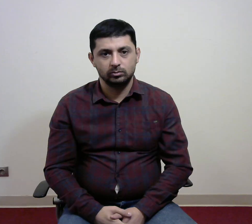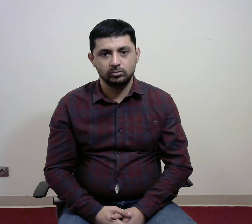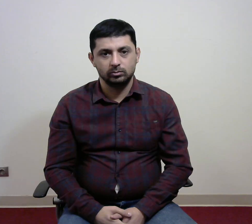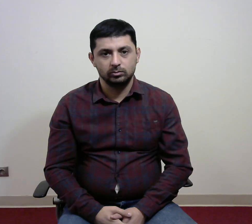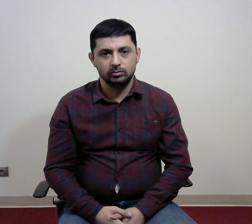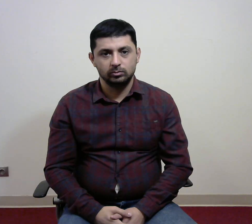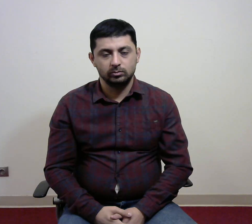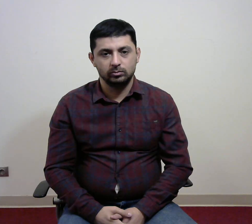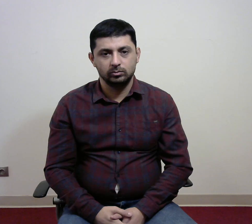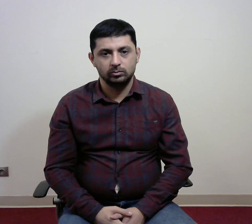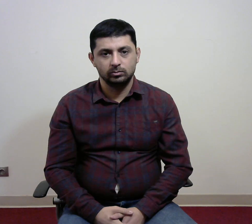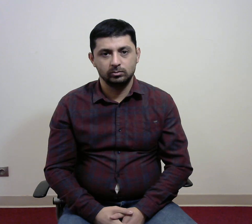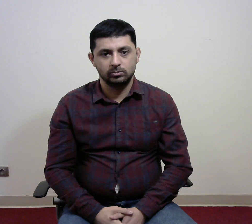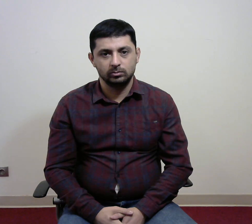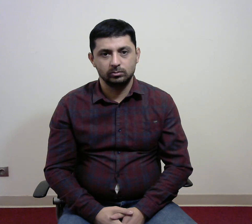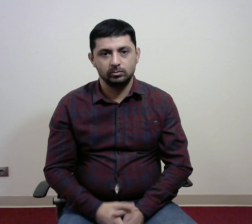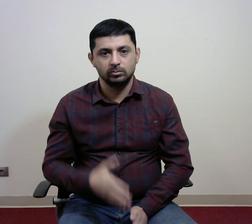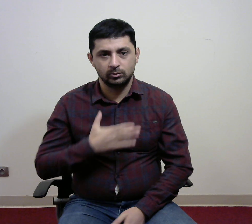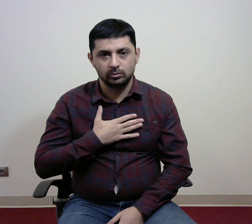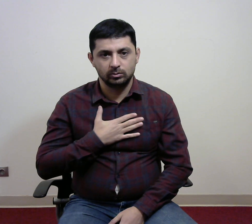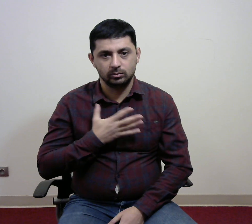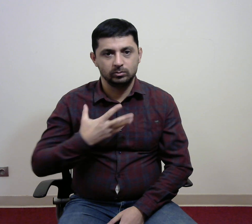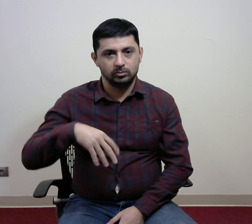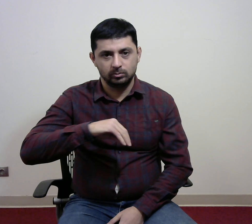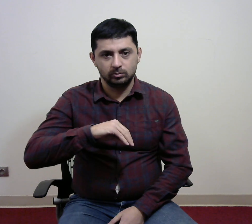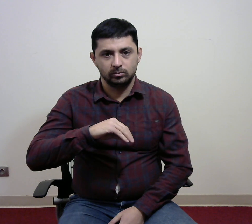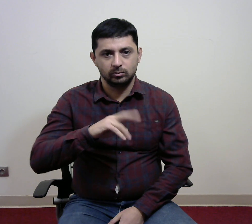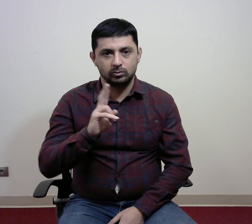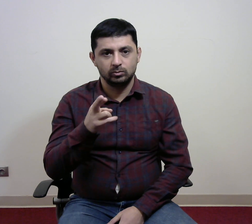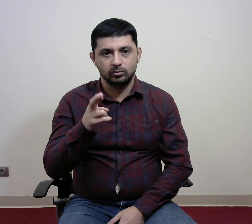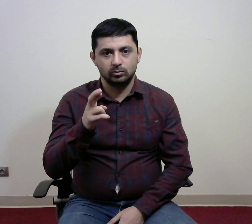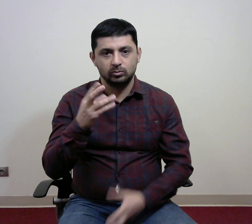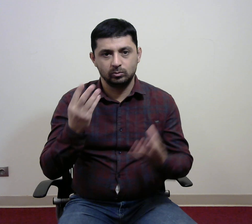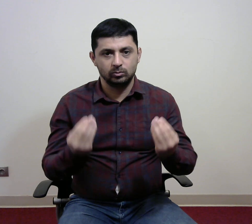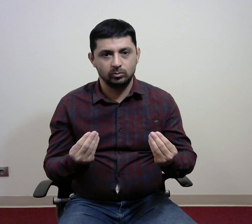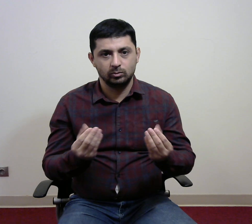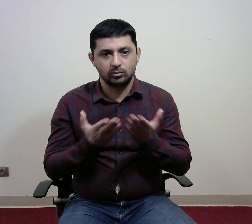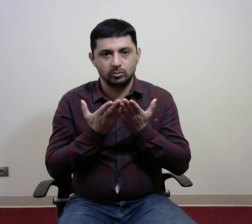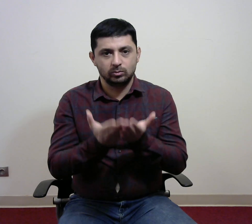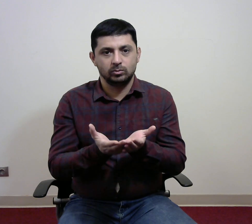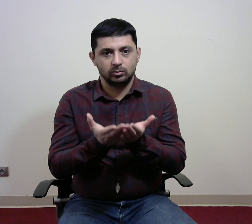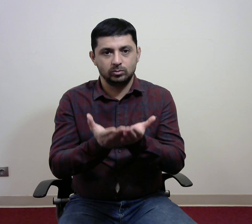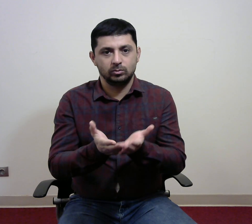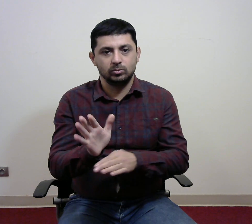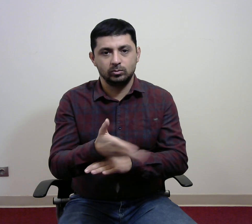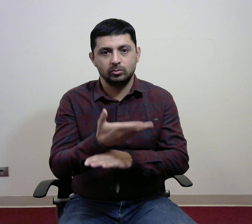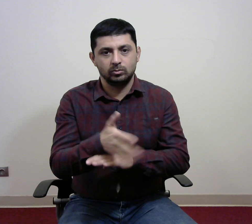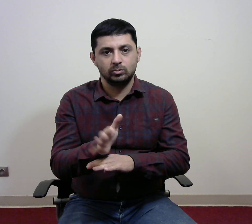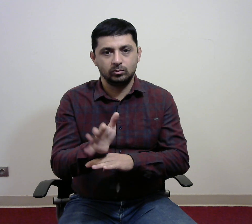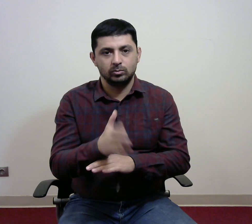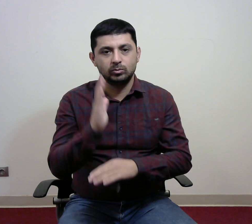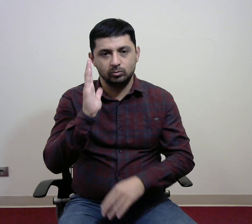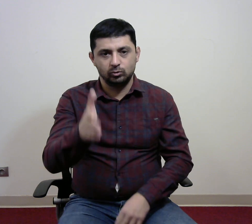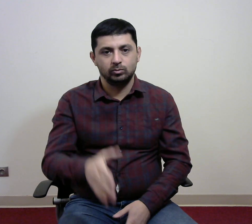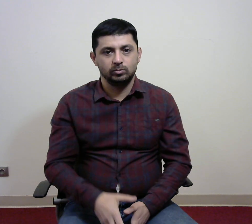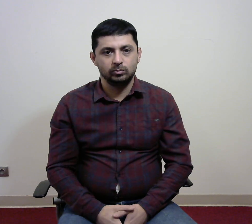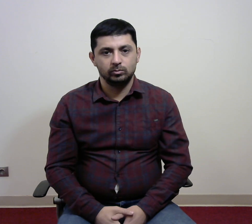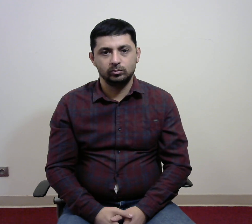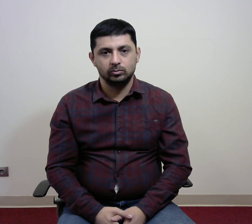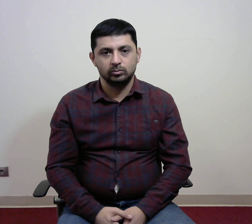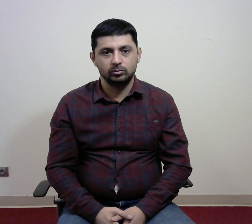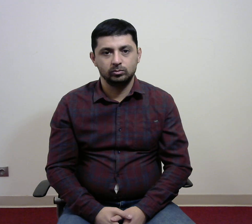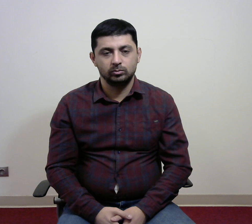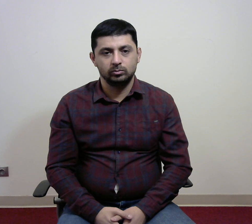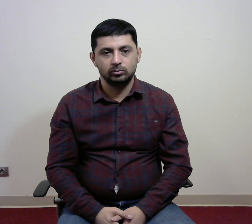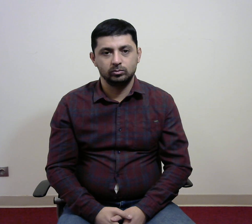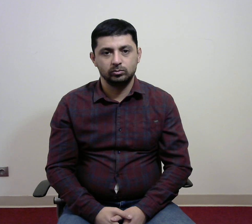Biz cümə günü gəmi gəzintisində olacağıq